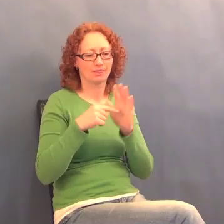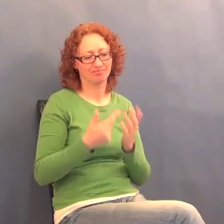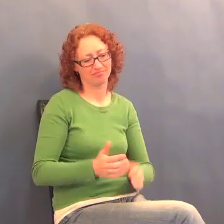Ale.